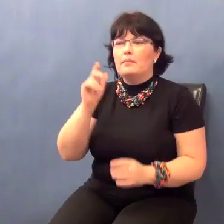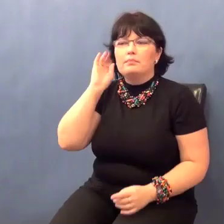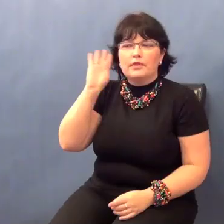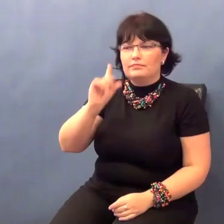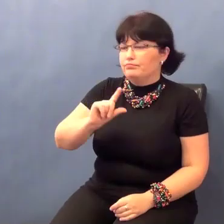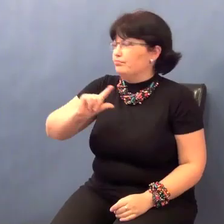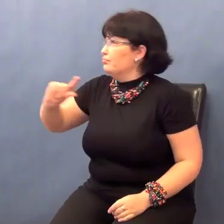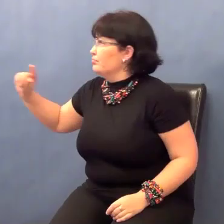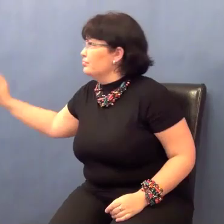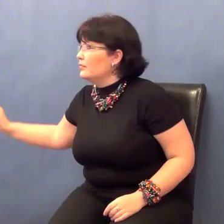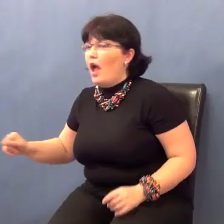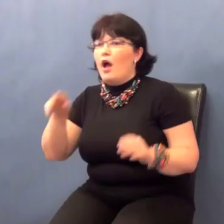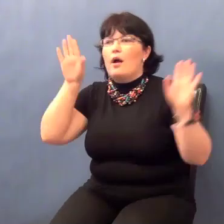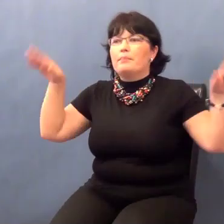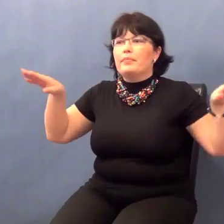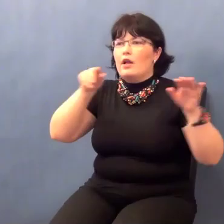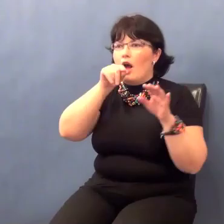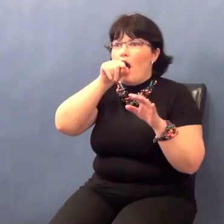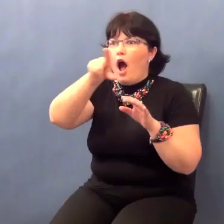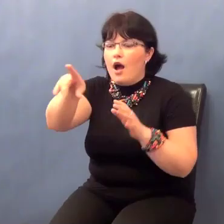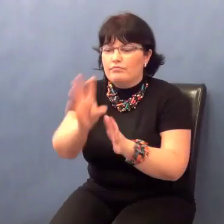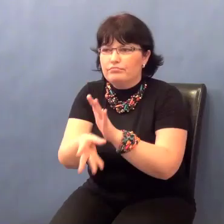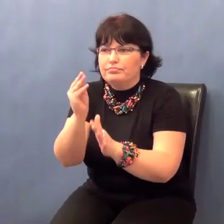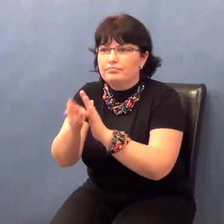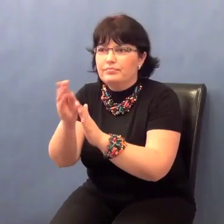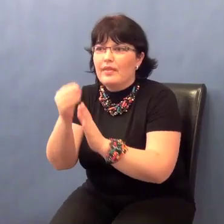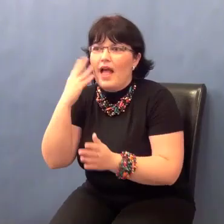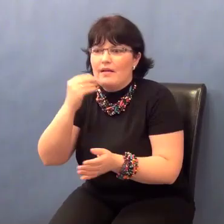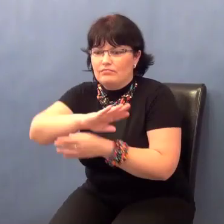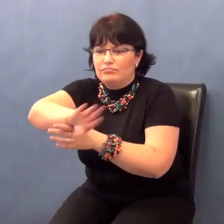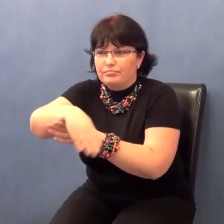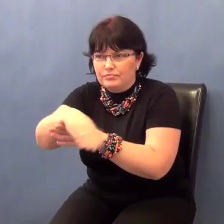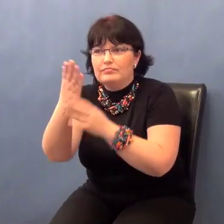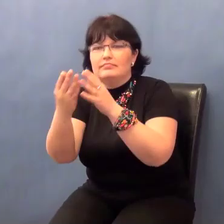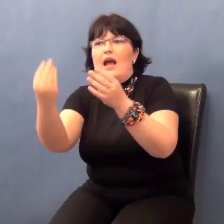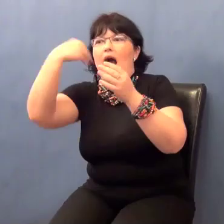Potem miś odchodzi, a ptaszek wychodzi z zegara i zabiera jabłka, wszystkie jabłka.